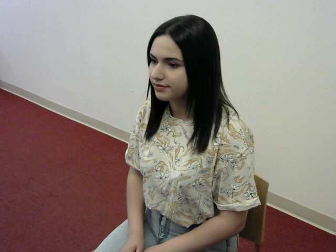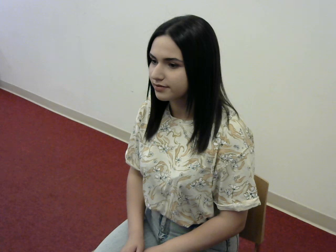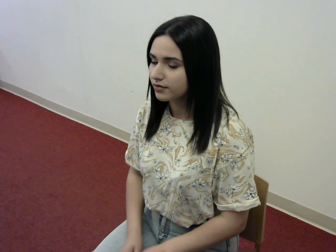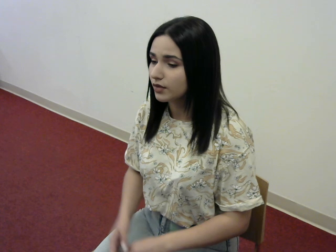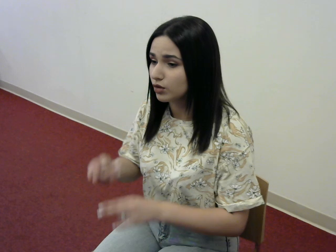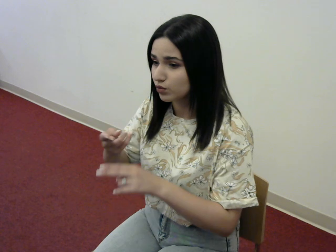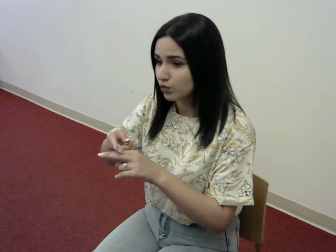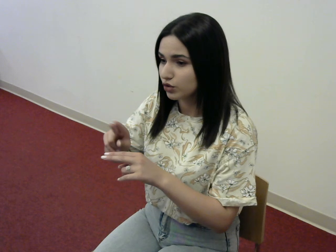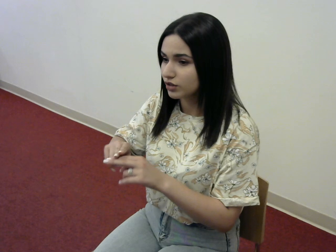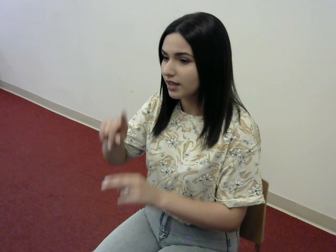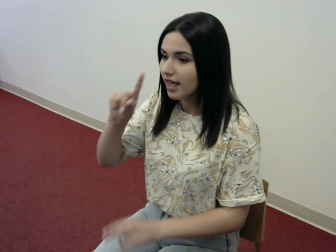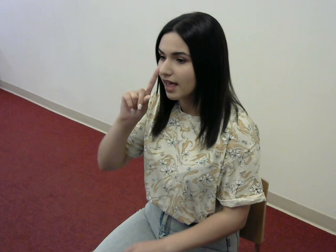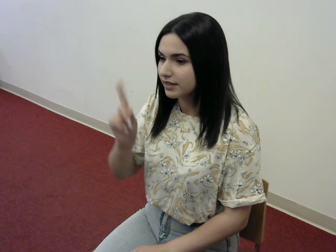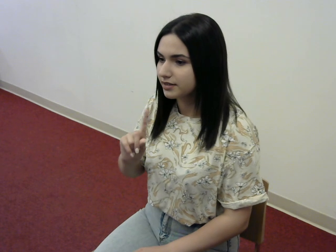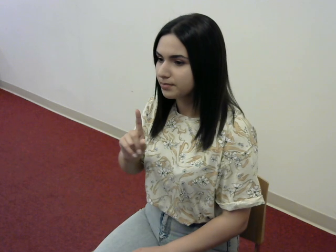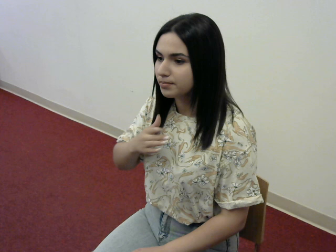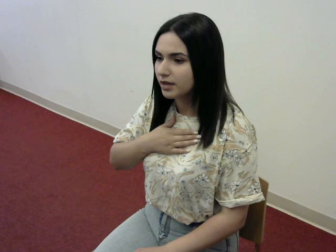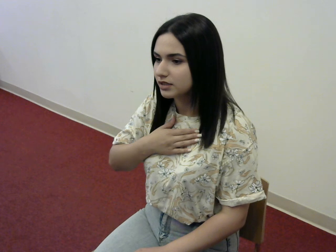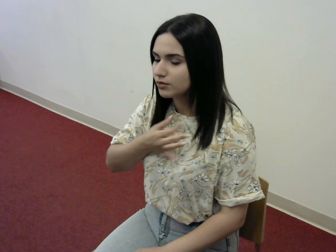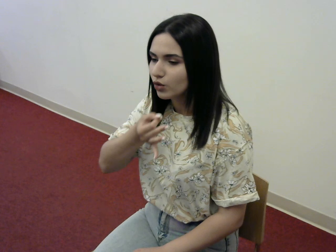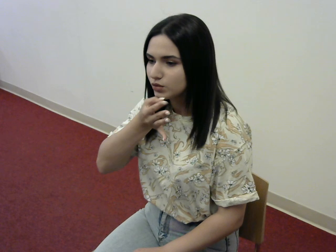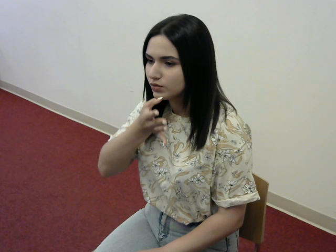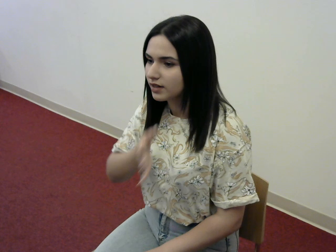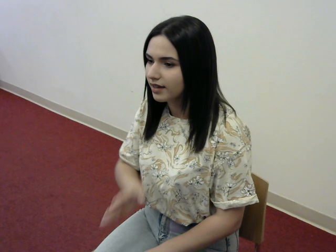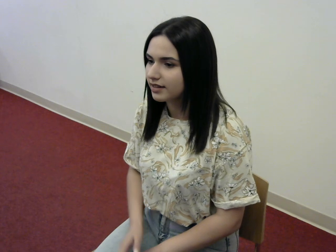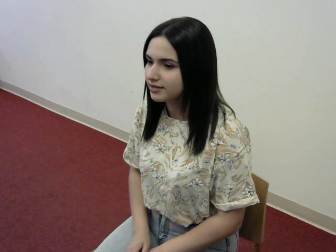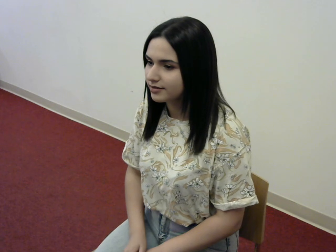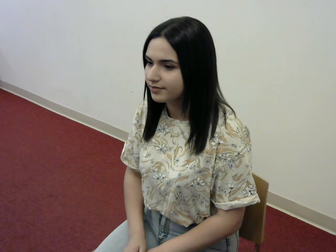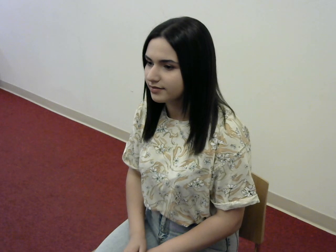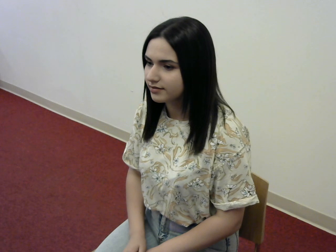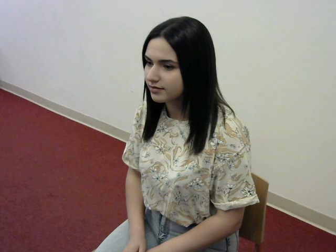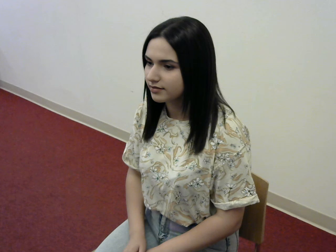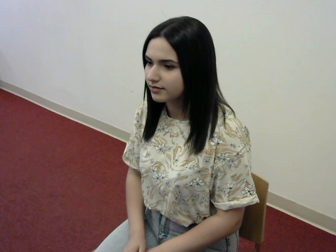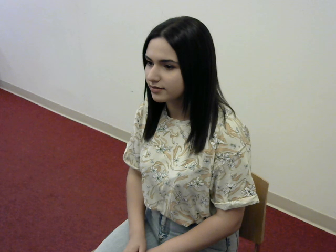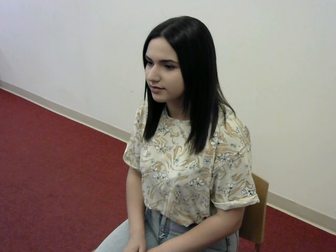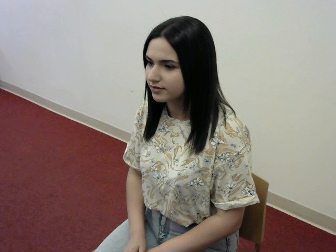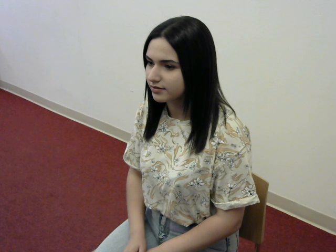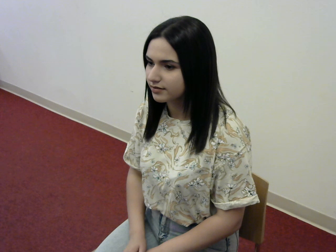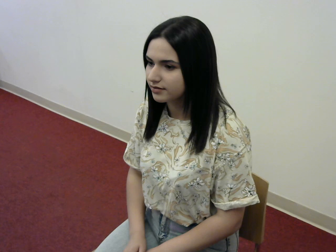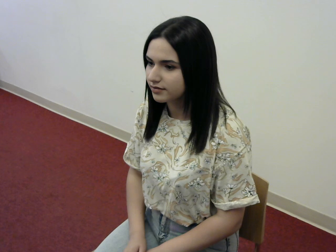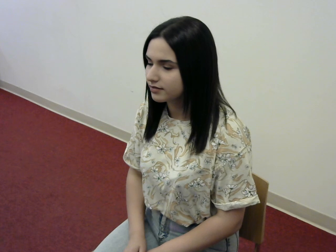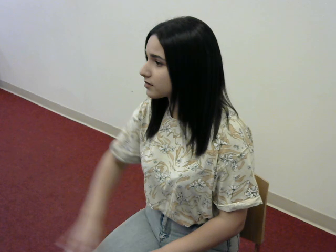Bu ətir mənim xoşuma gəlir